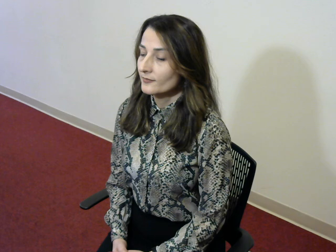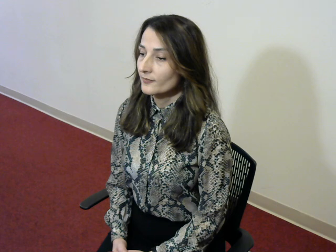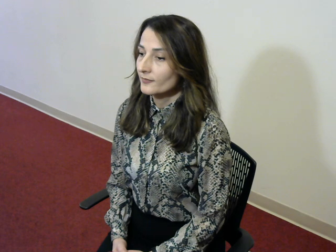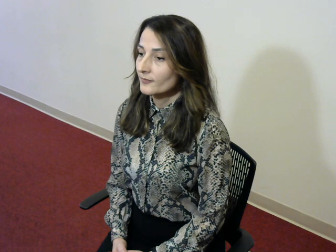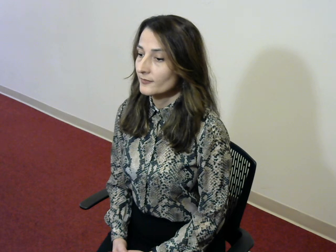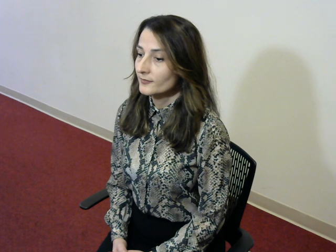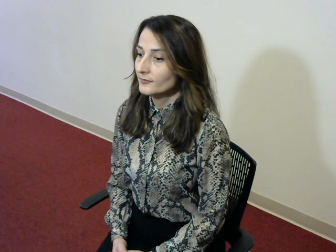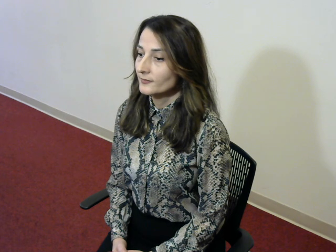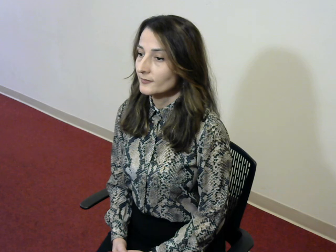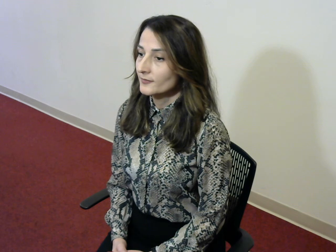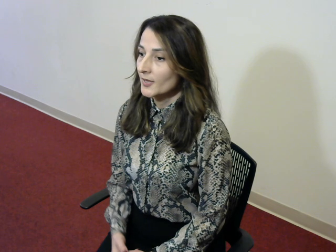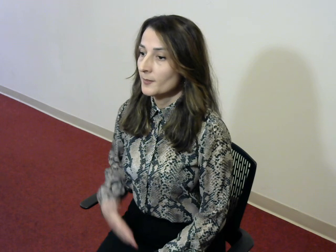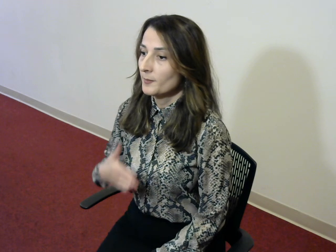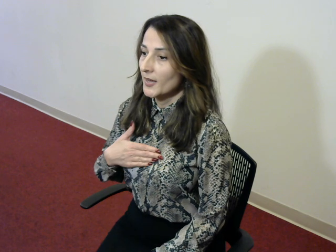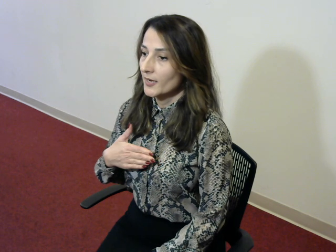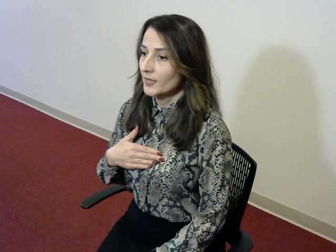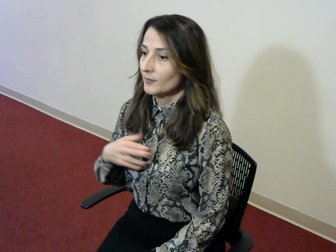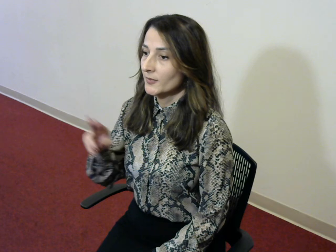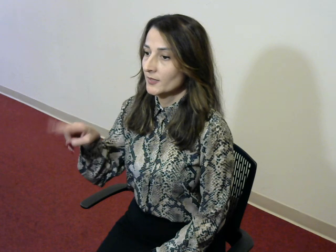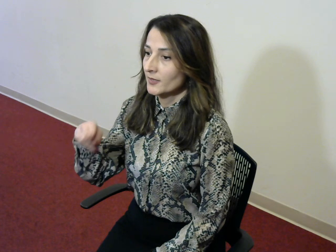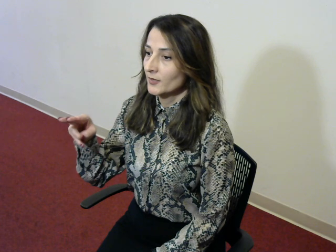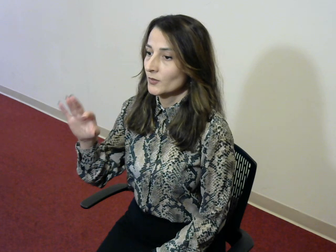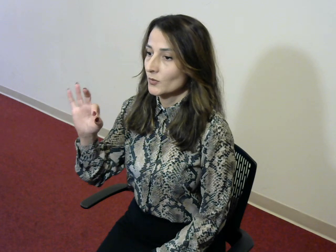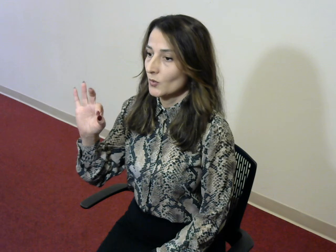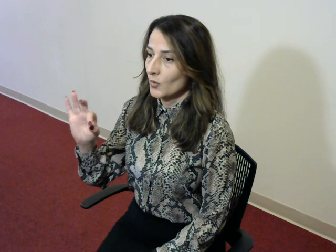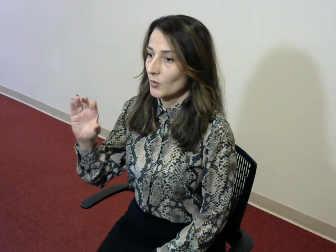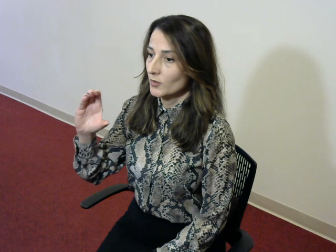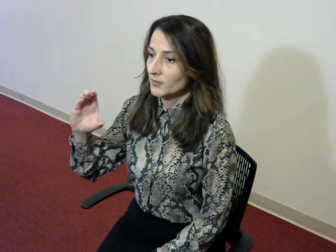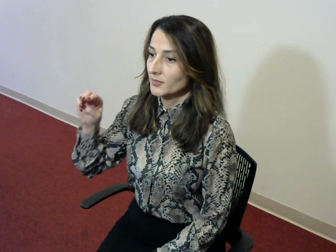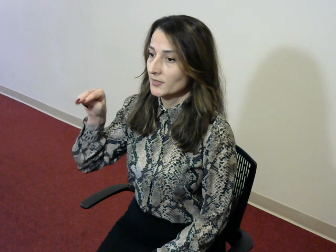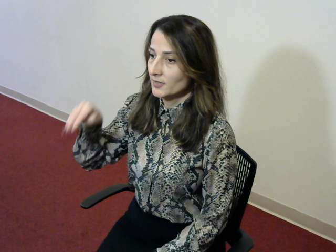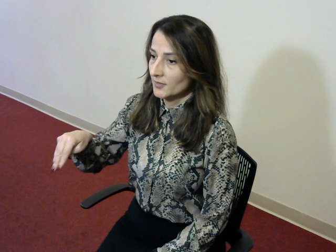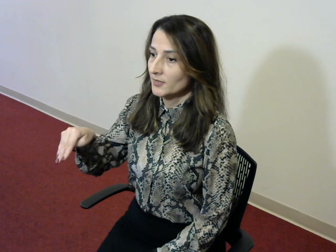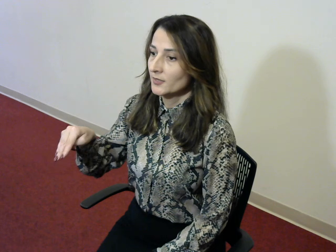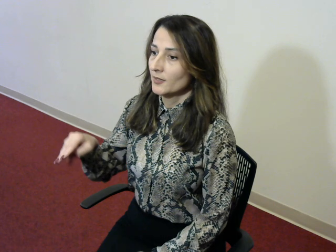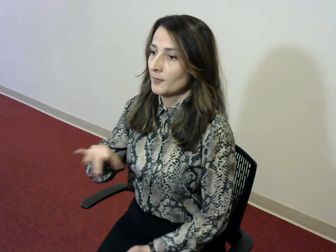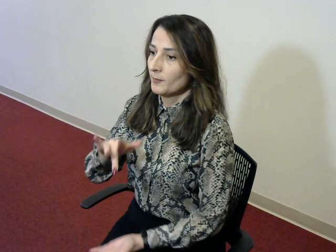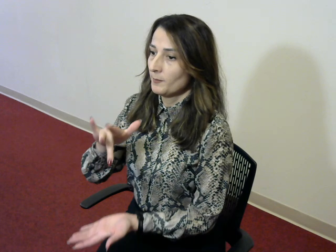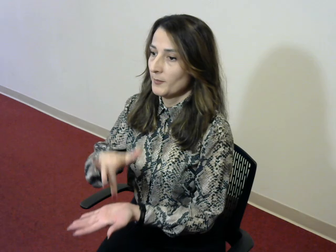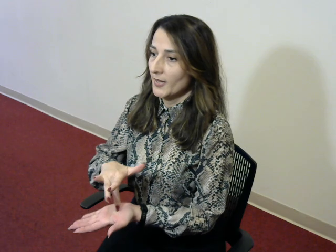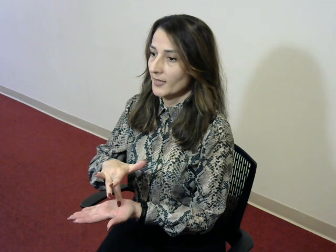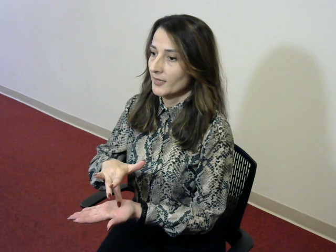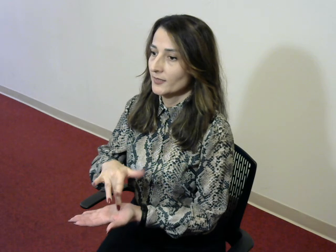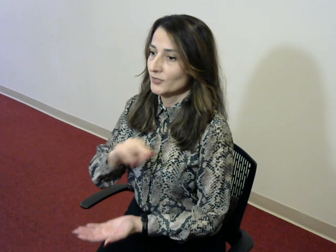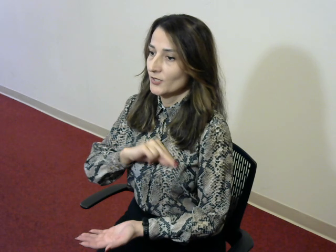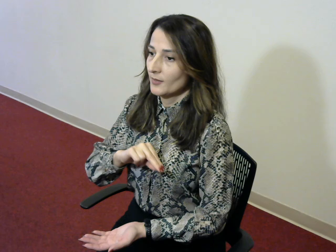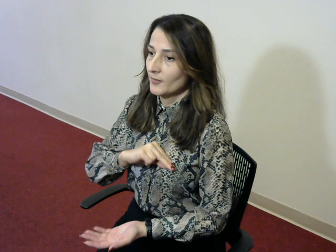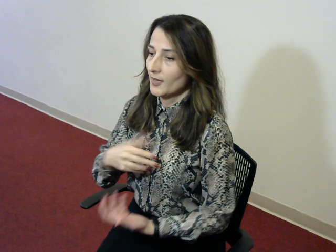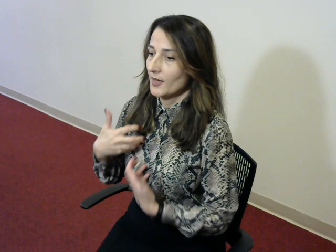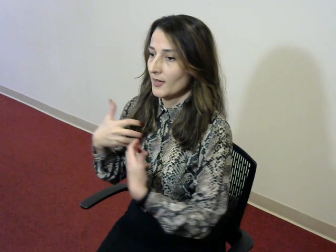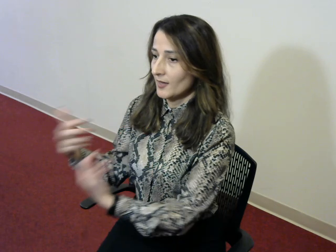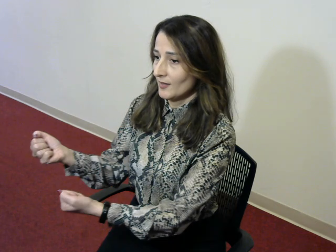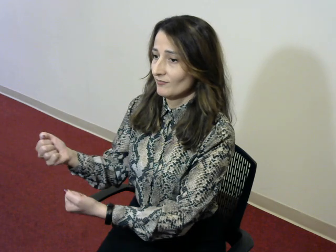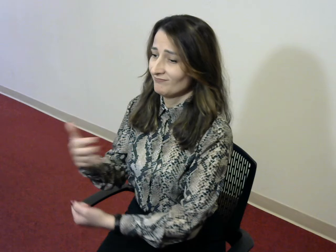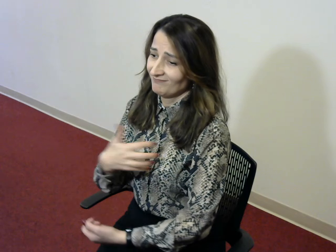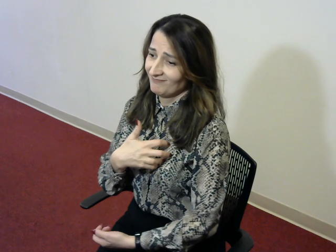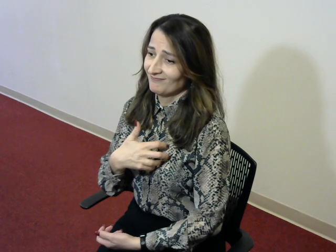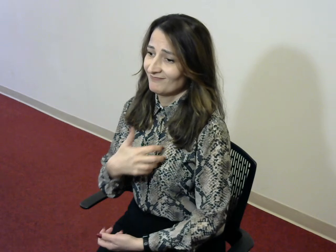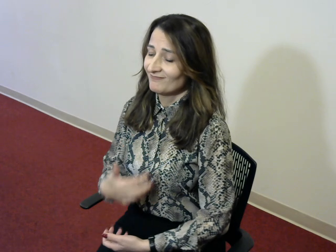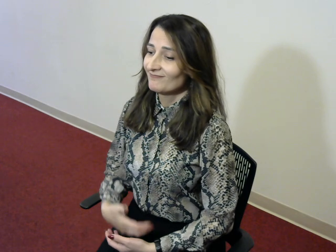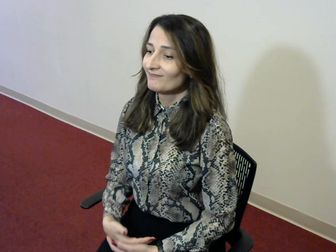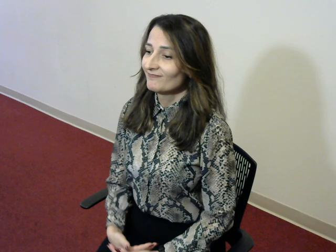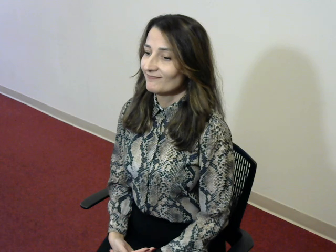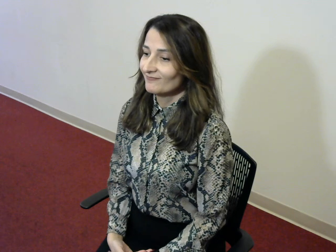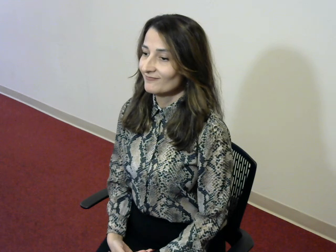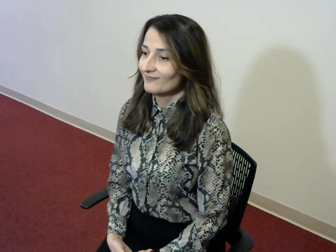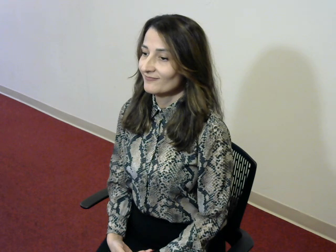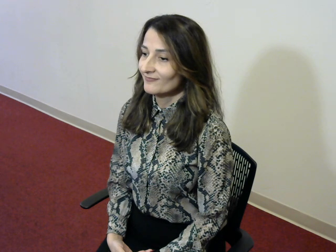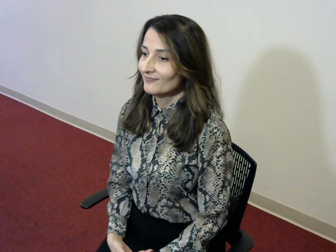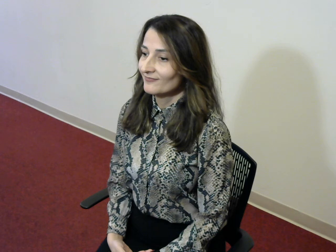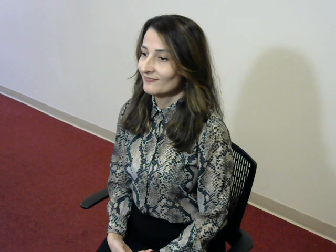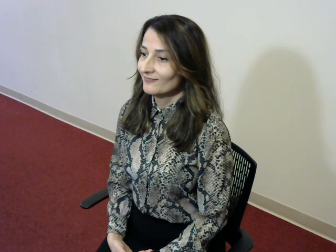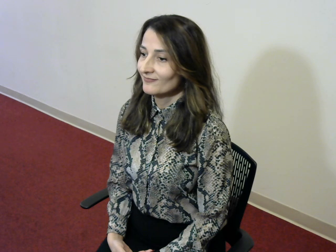Mən DOST Mərkəzində işə qəbul olmaq istəyirəm